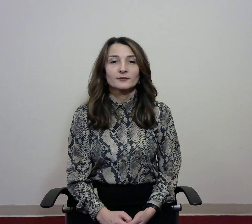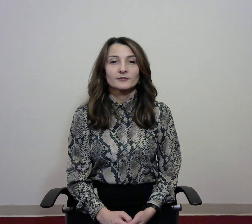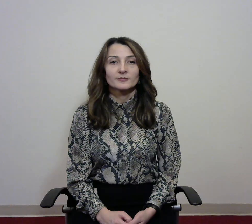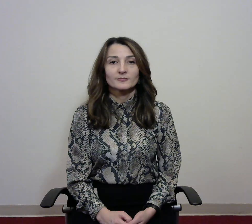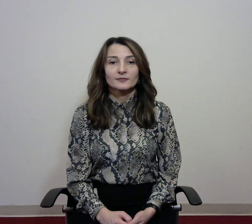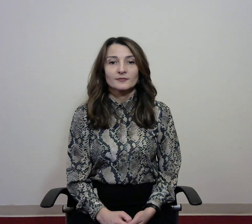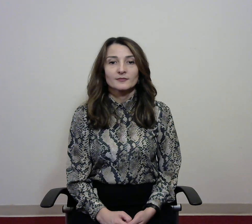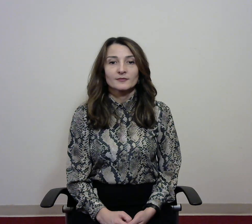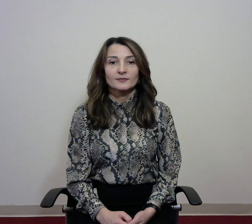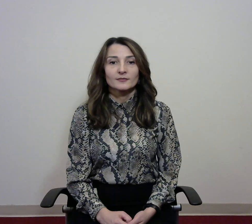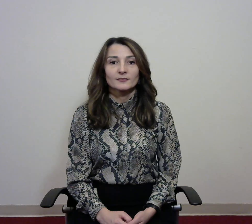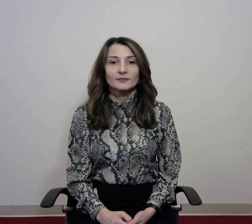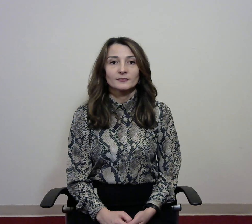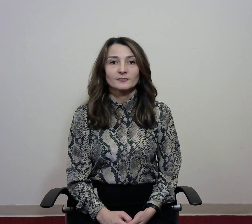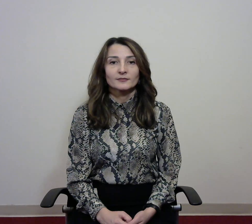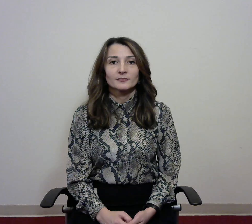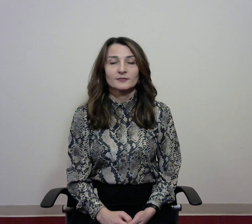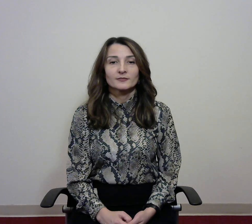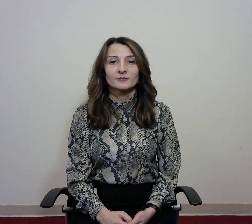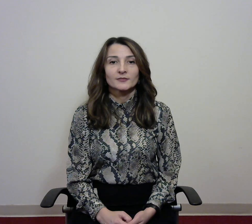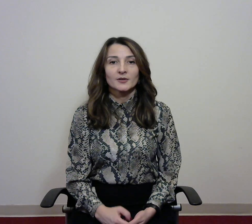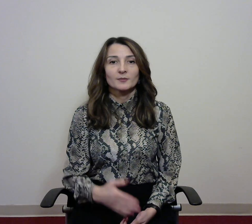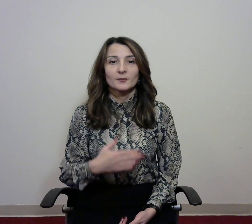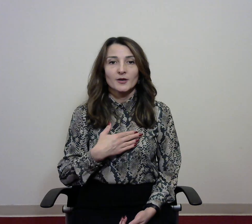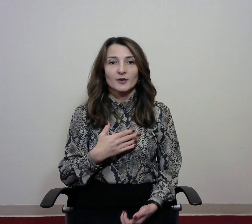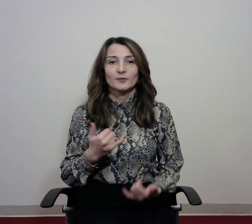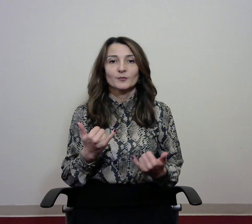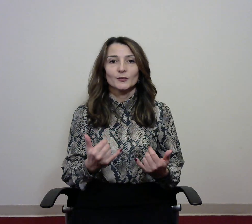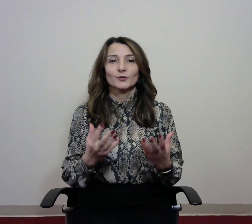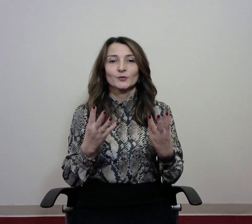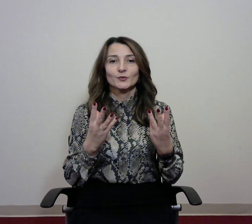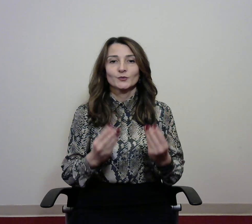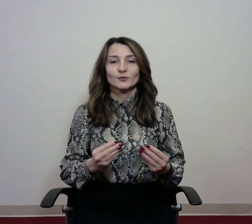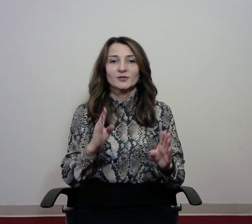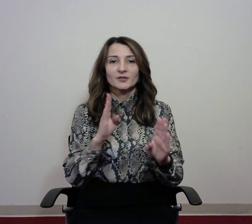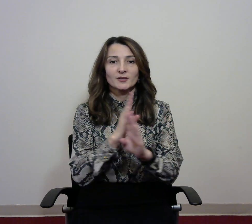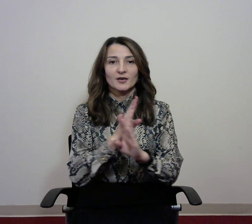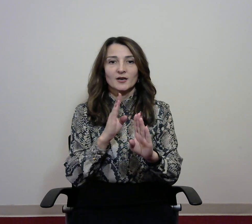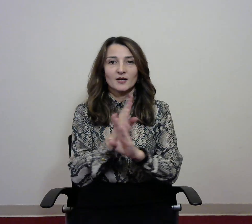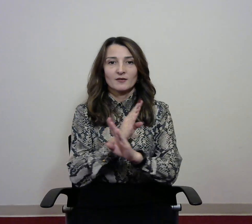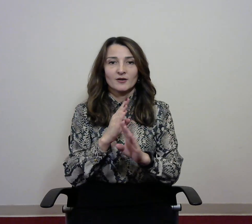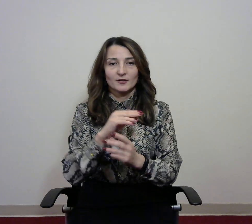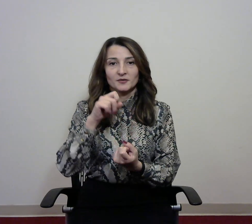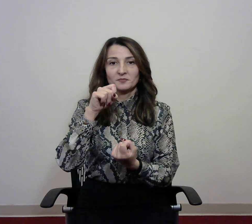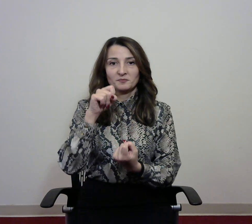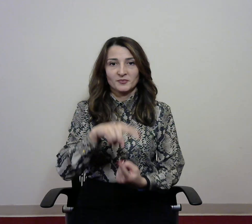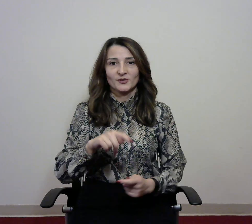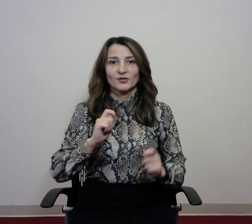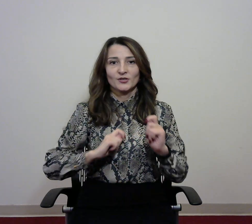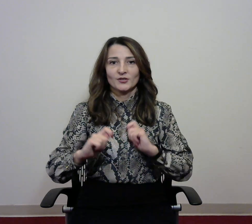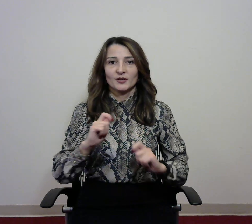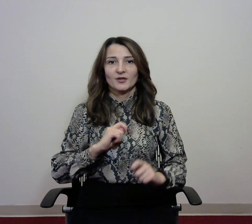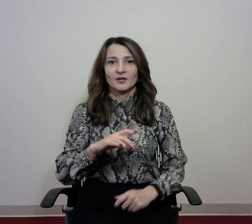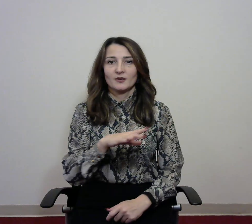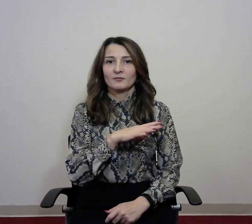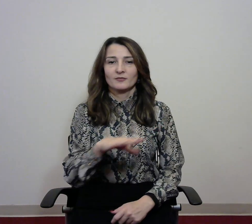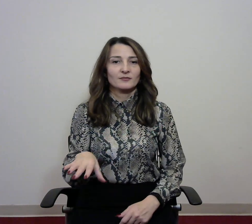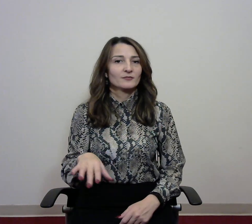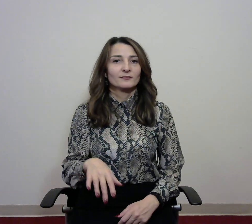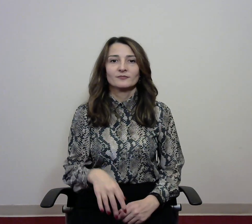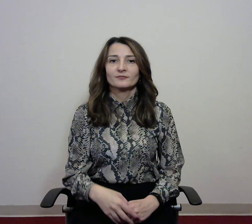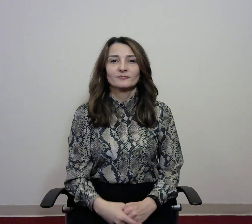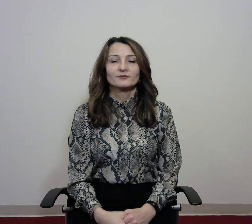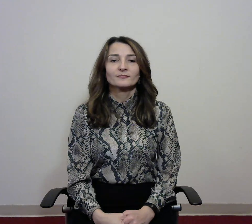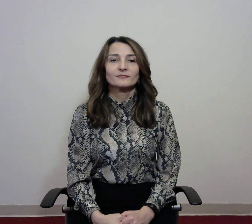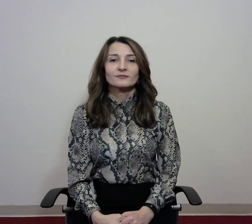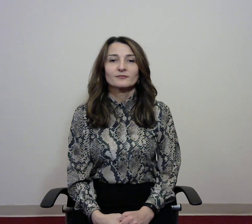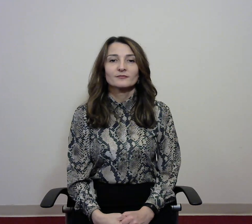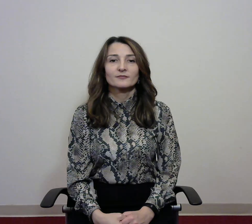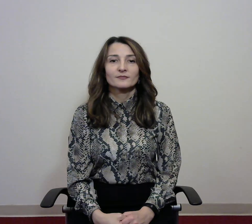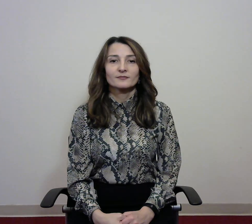Mən bu gün havaya uyğun geyinməmişəm